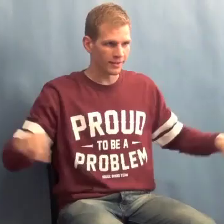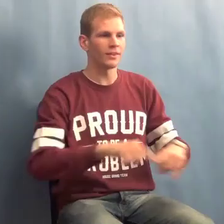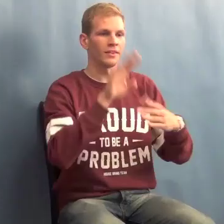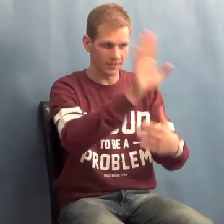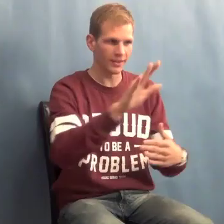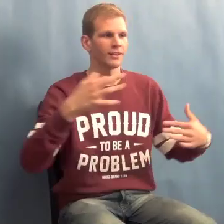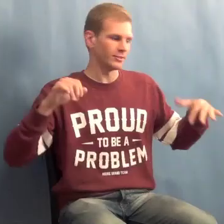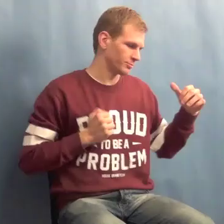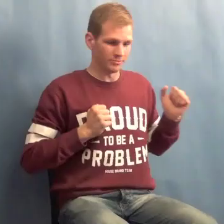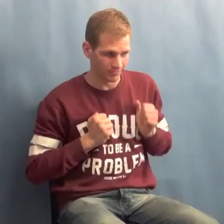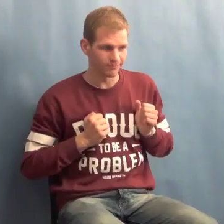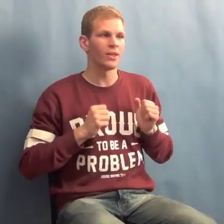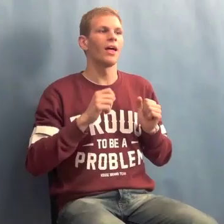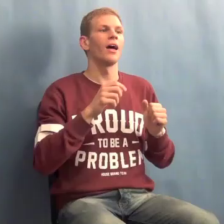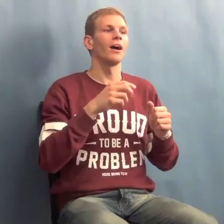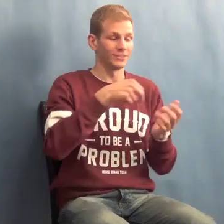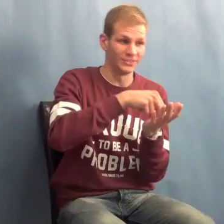Założył to na siebie i wyszedł.